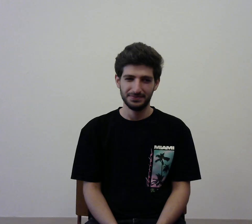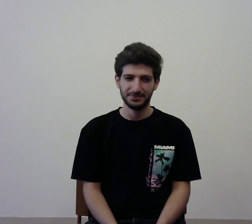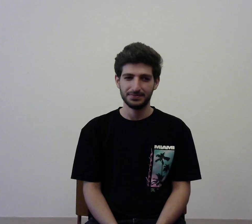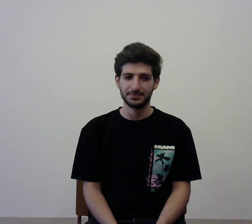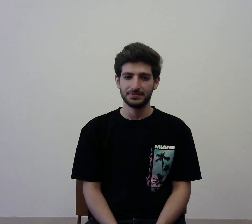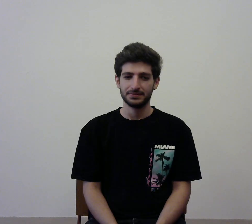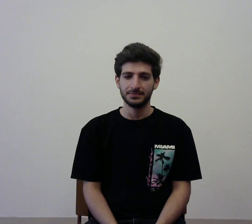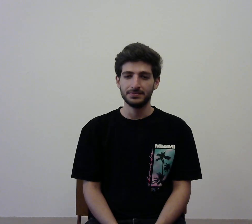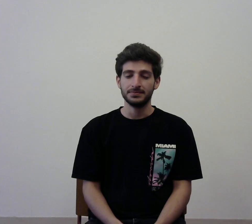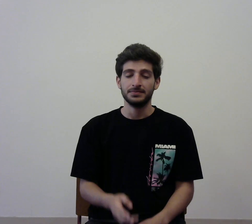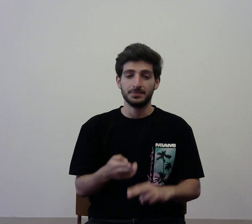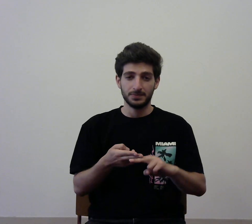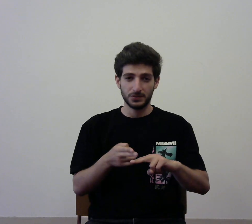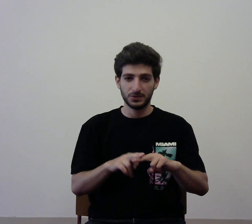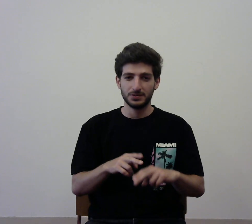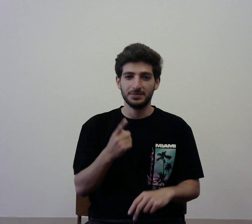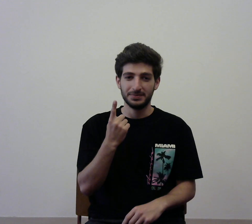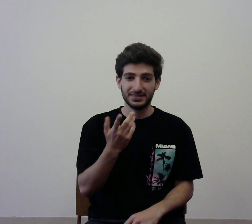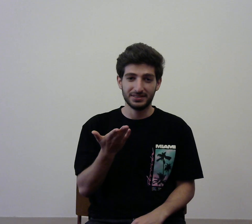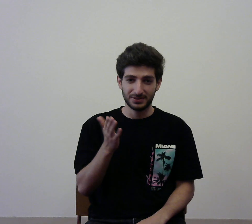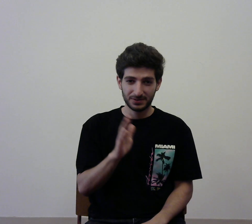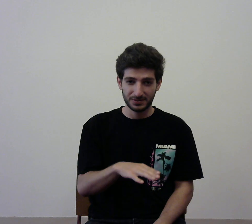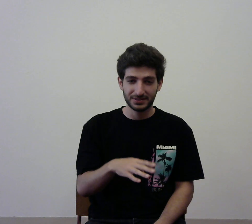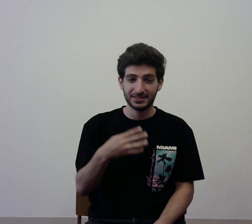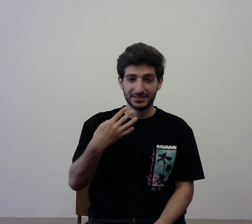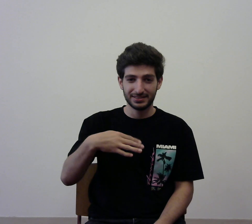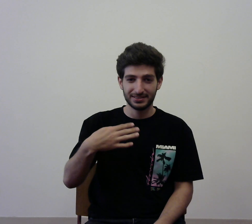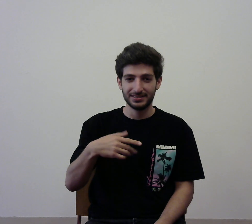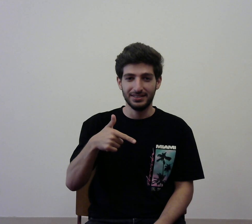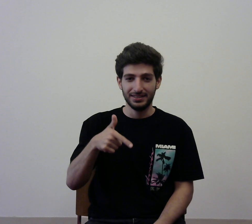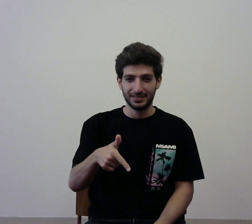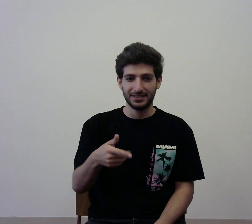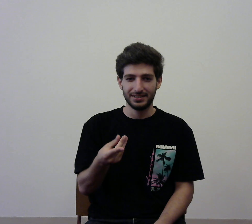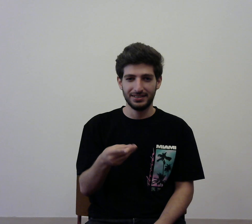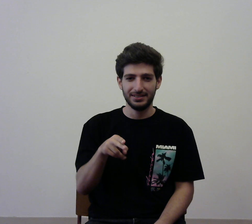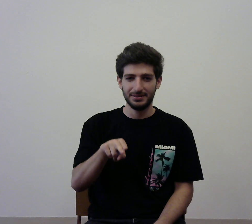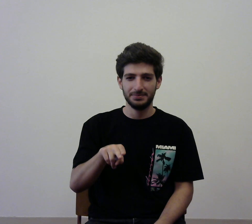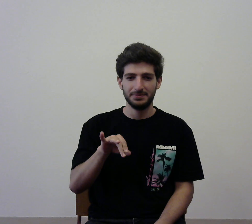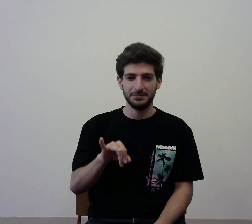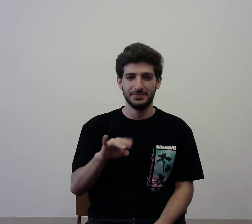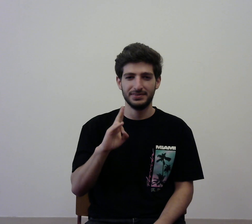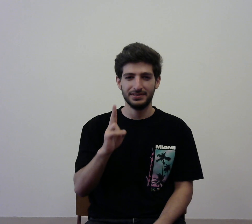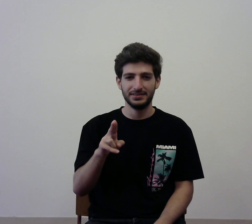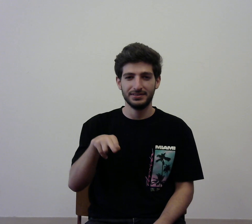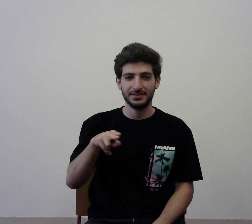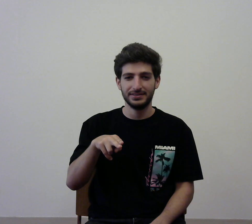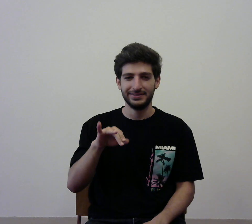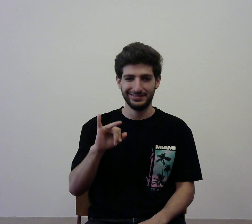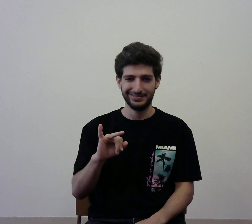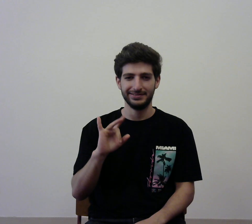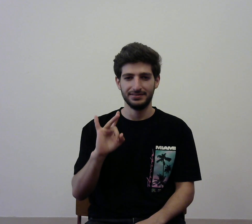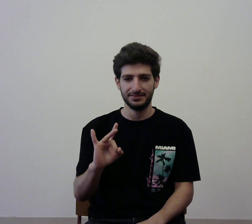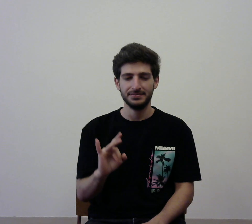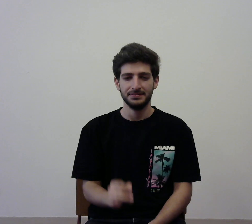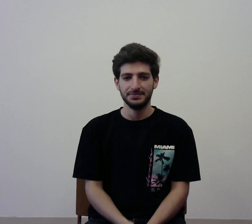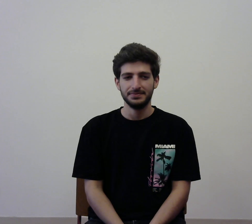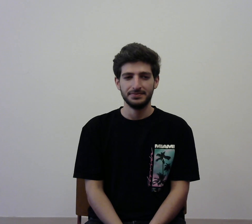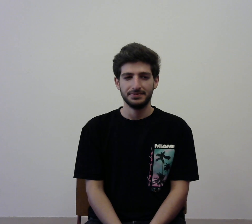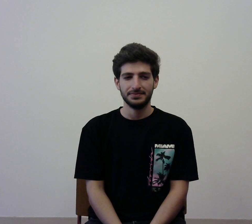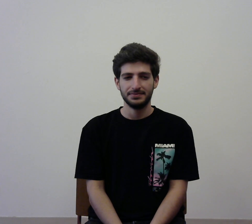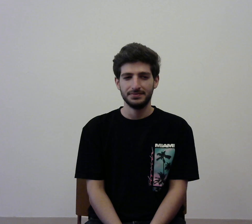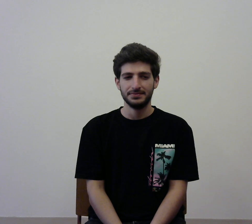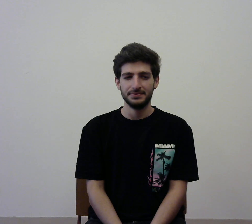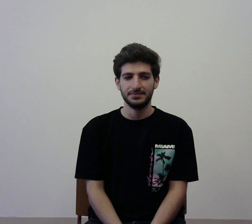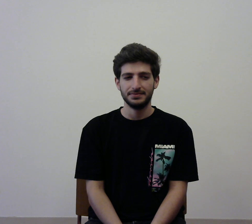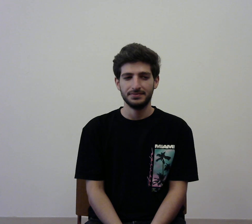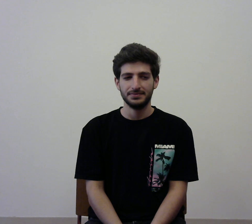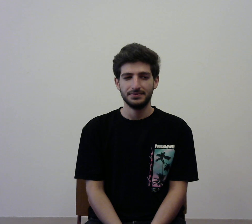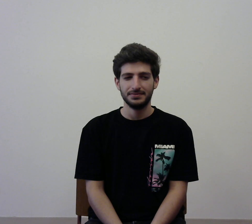Bunun bir dənəsi 40 qəpikdir